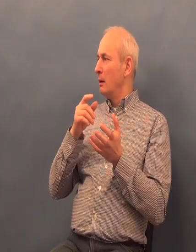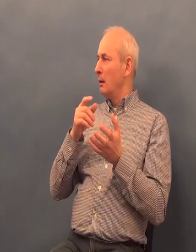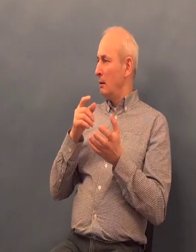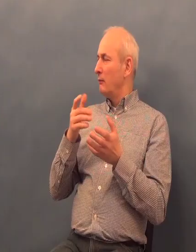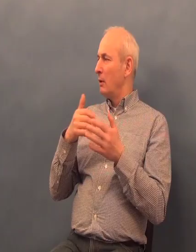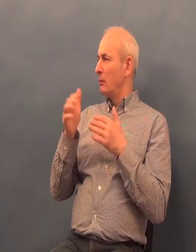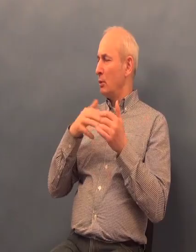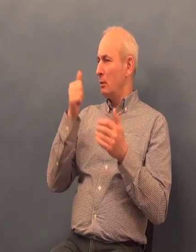Jak się nazywa ta rzecz?